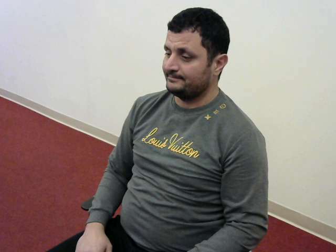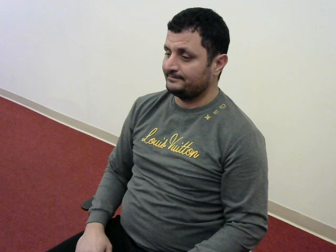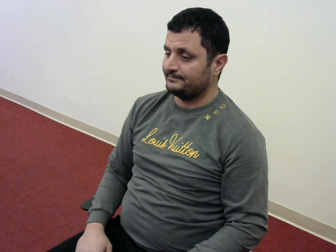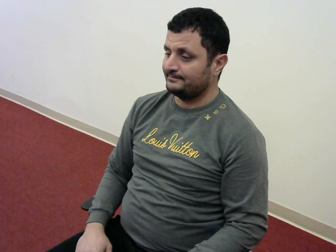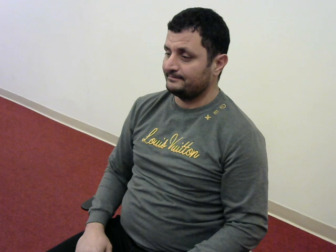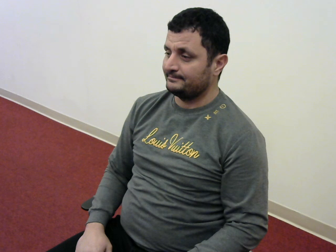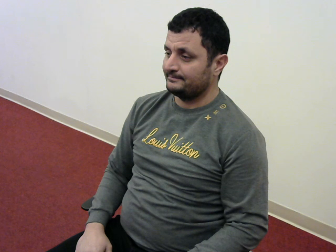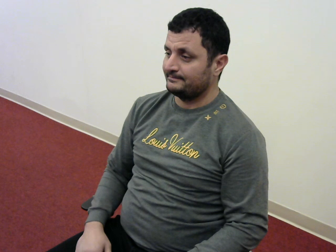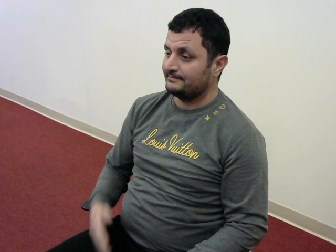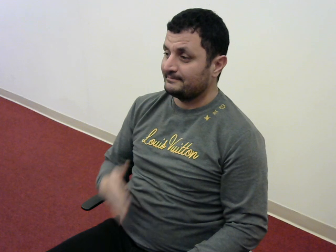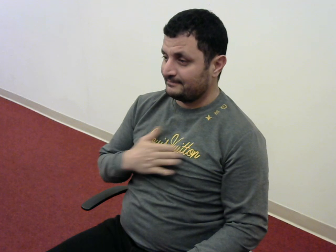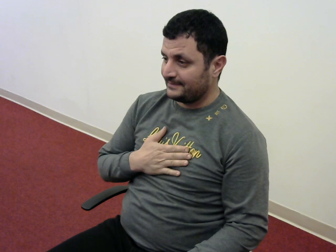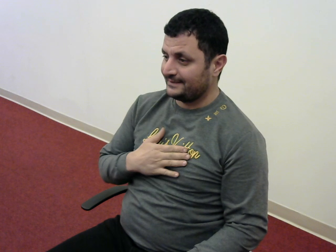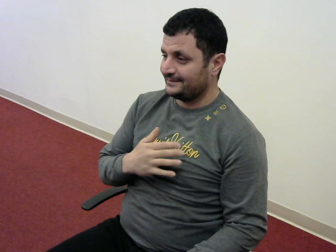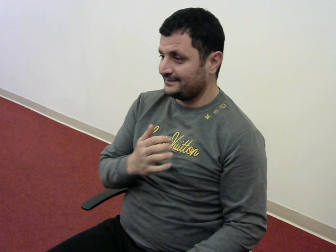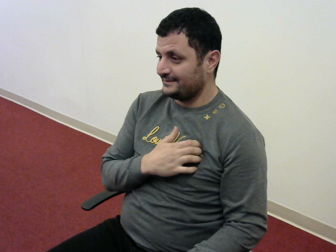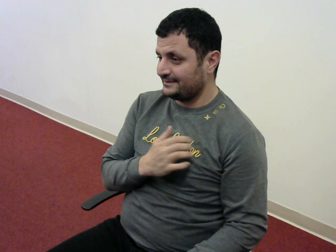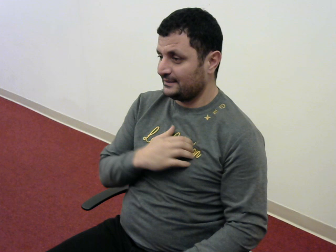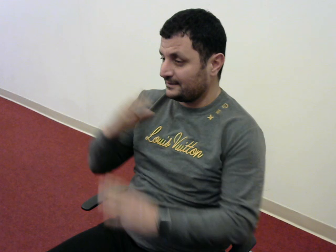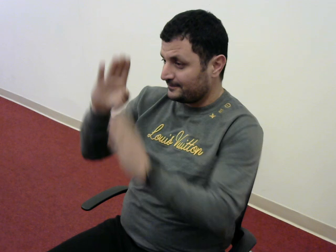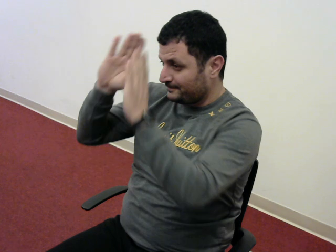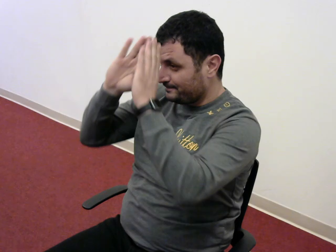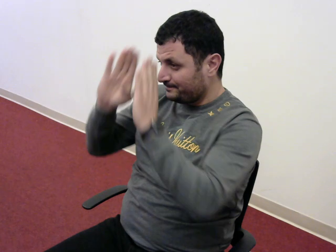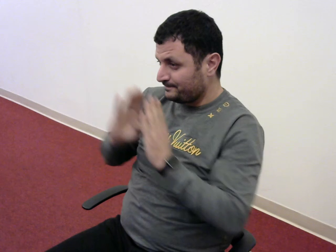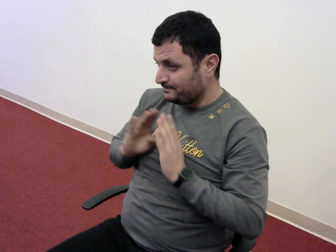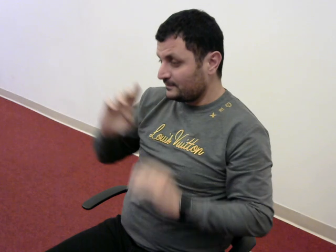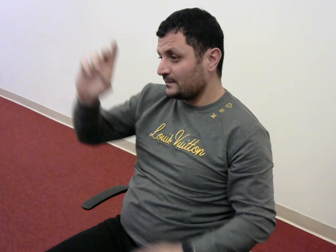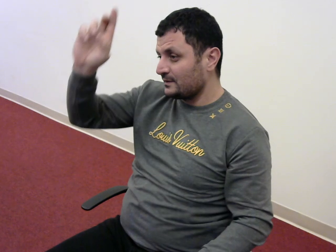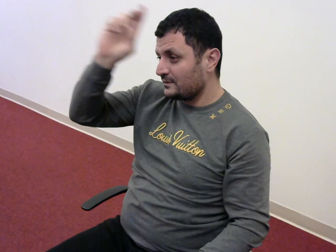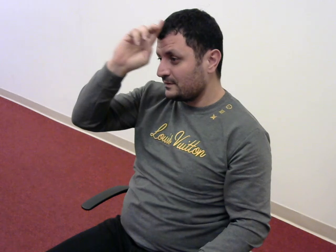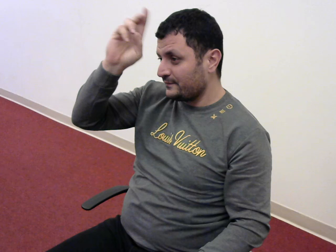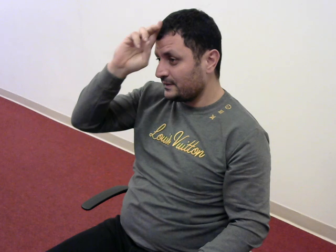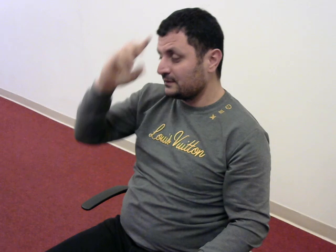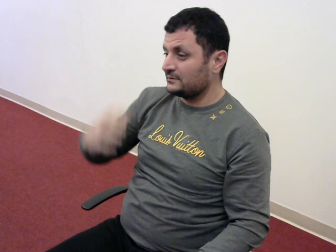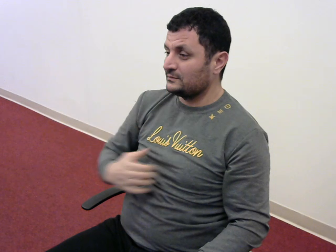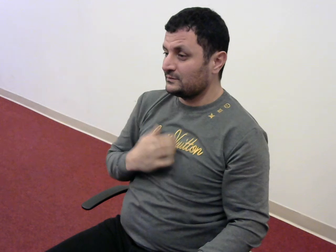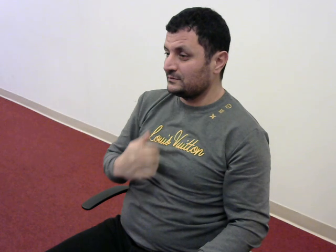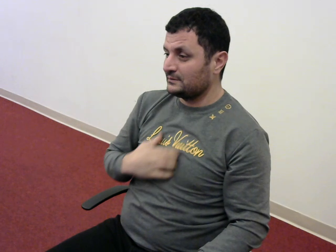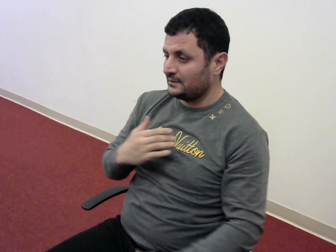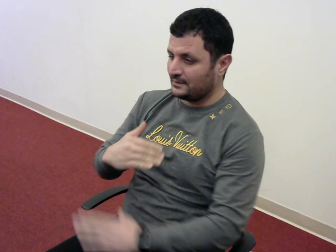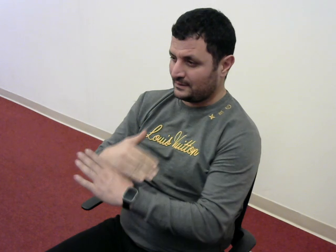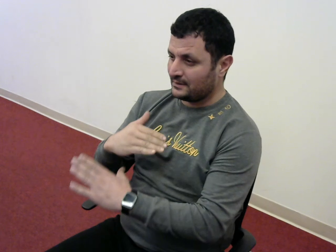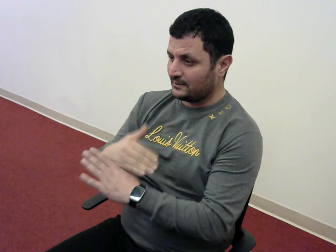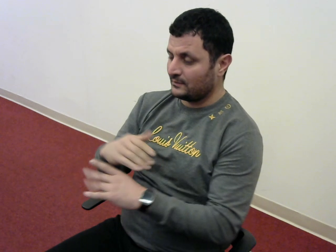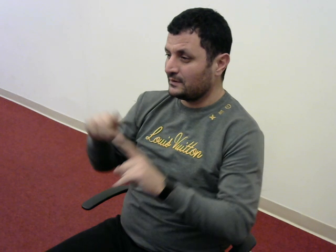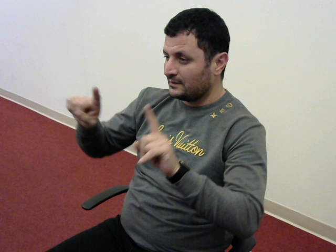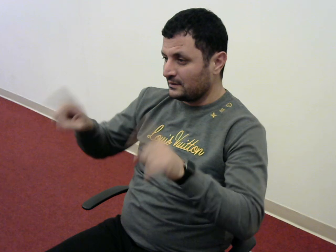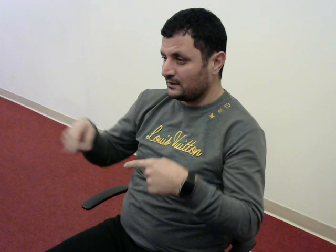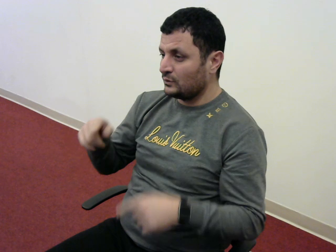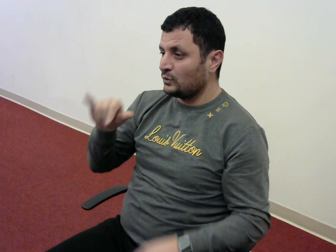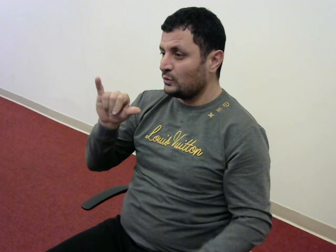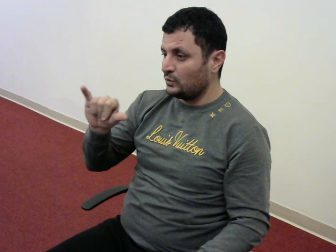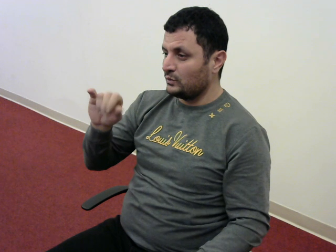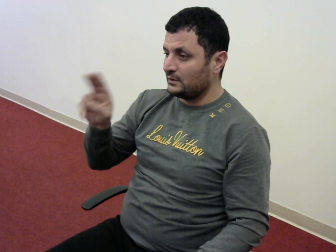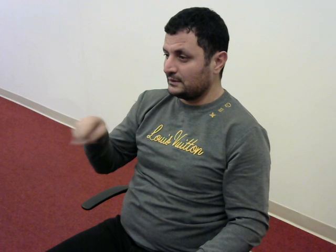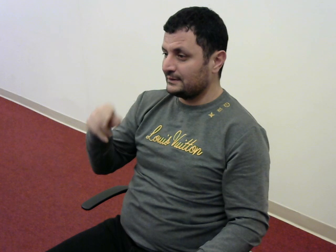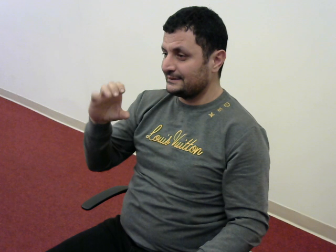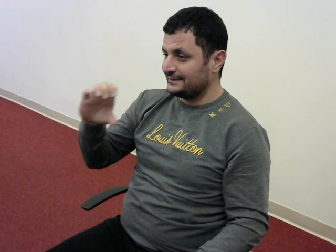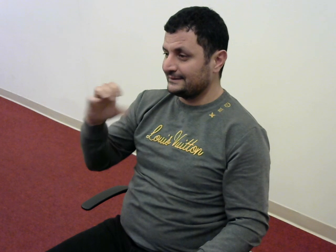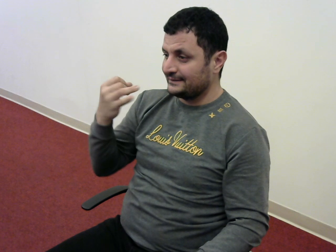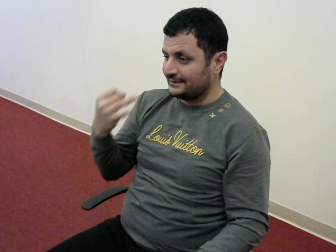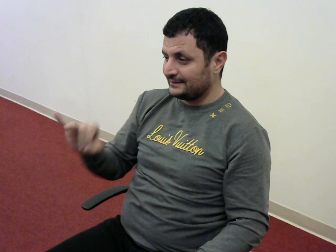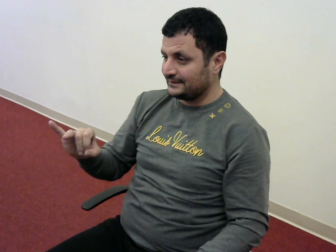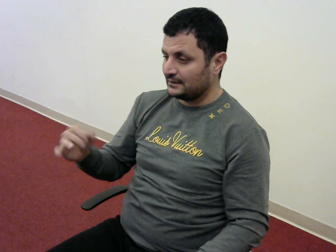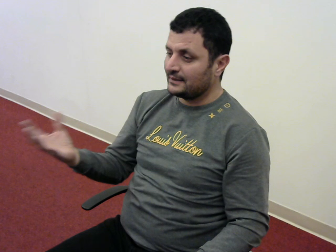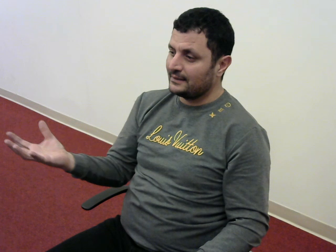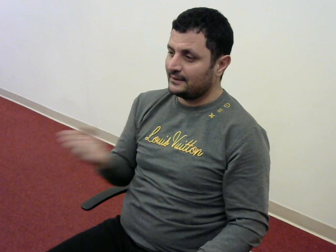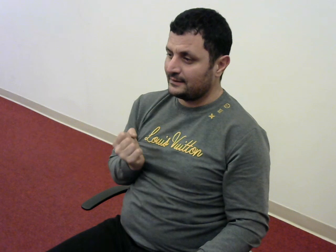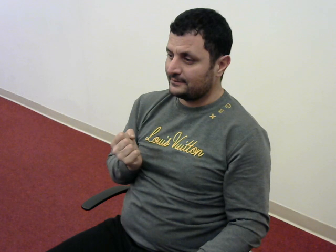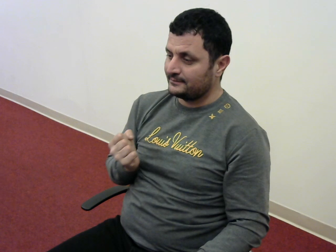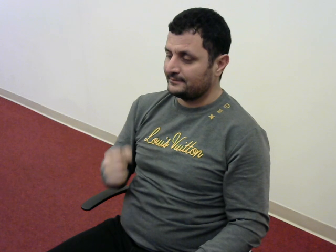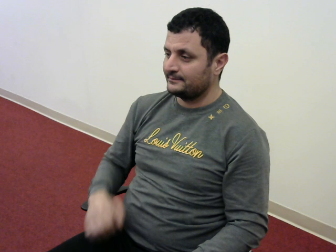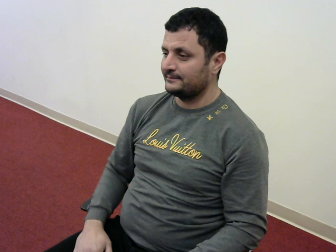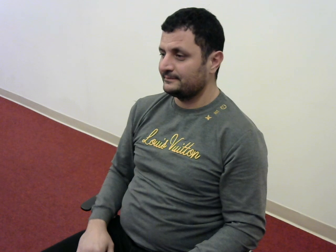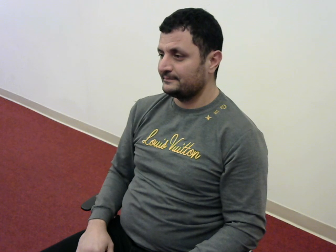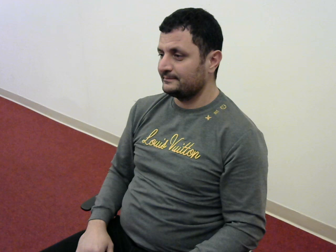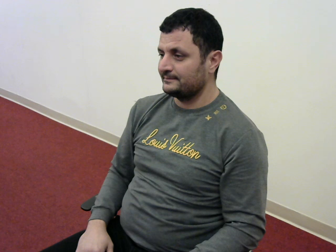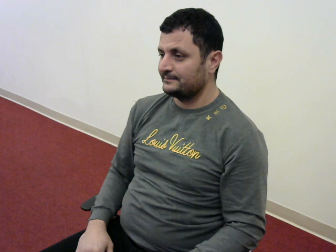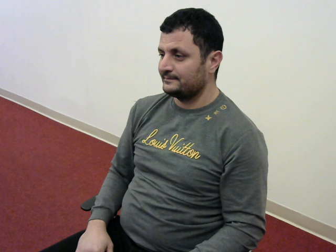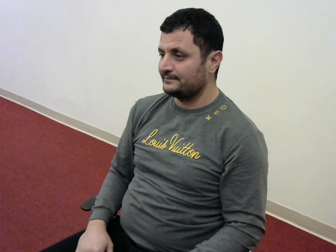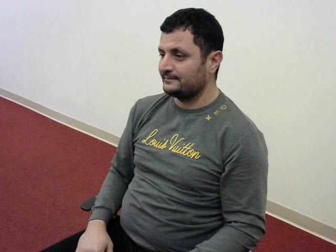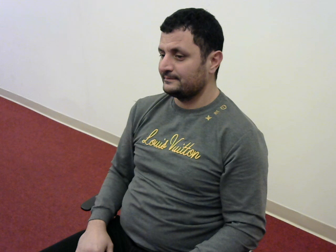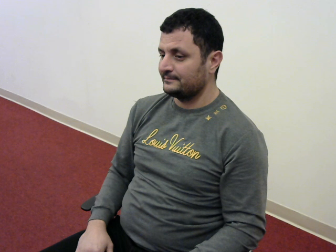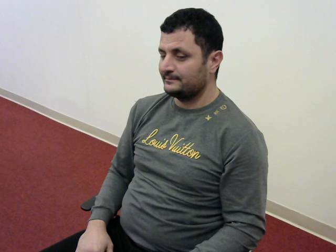Mən istəyirəm ki, ünvanlı dövlət sosial yardımı (ÜDSY) alım